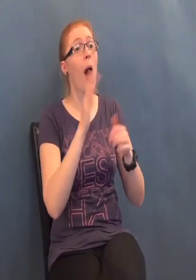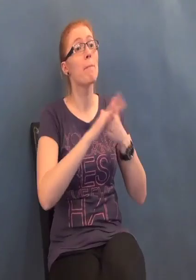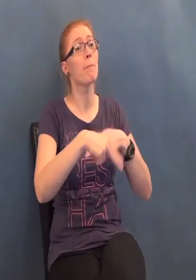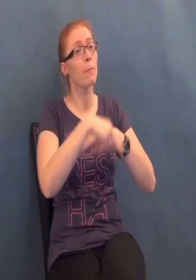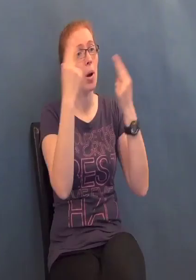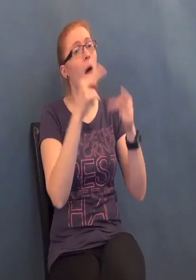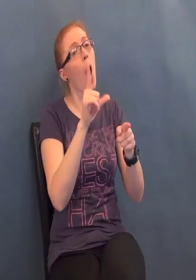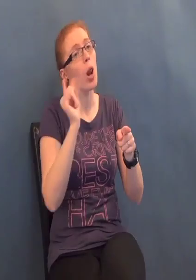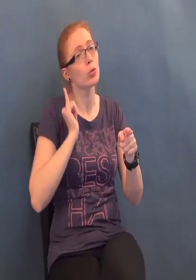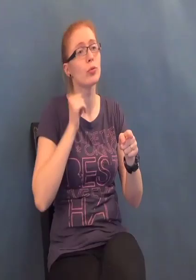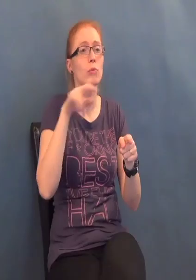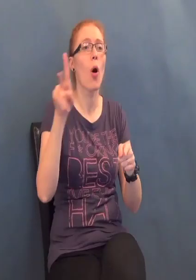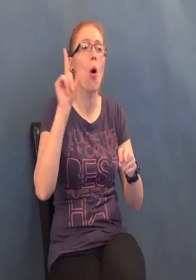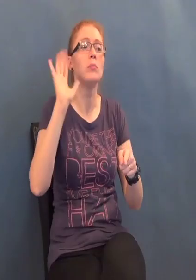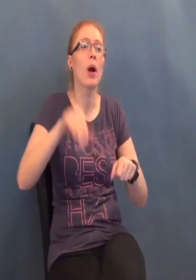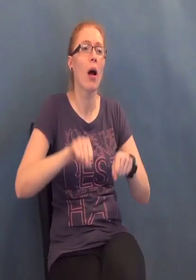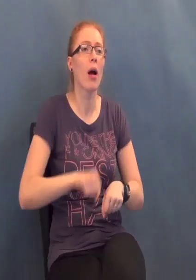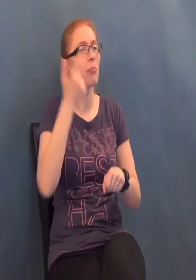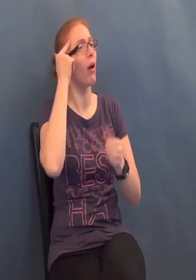Bez szlabanu lepiej na wszelki wypadek się rozejrzeć, czy nie jedzie drezyna.